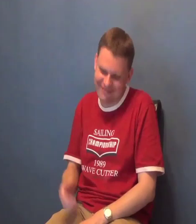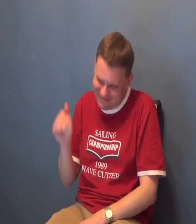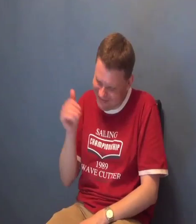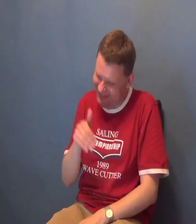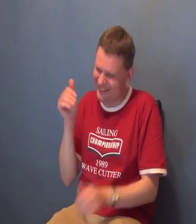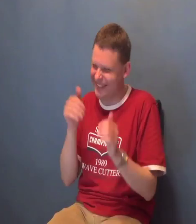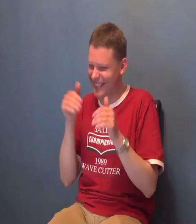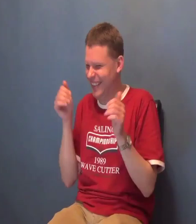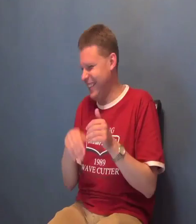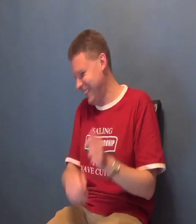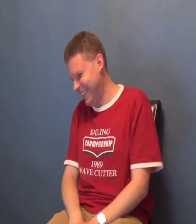Może, może.